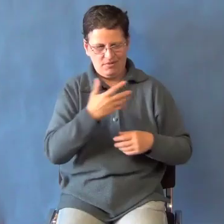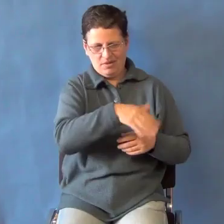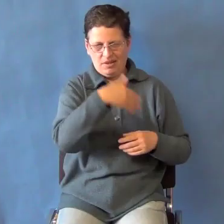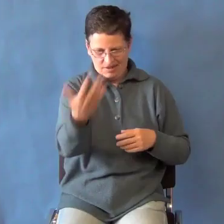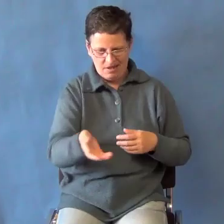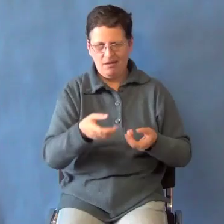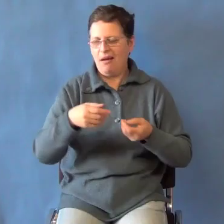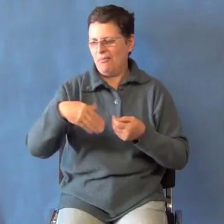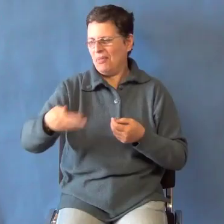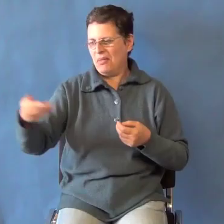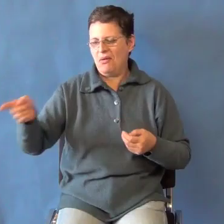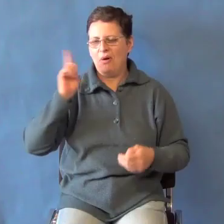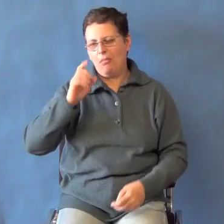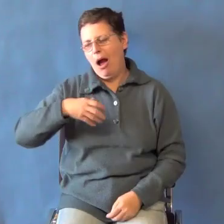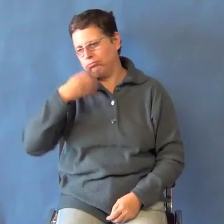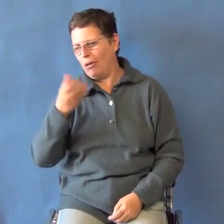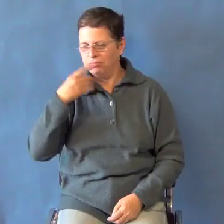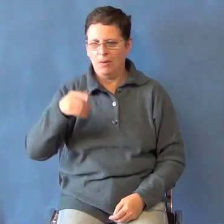Rozdał je chłopcom, a oni zaczęli je jeść.